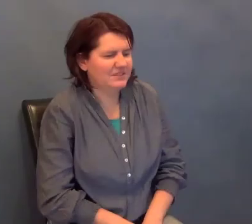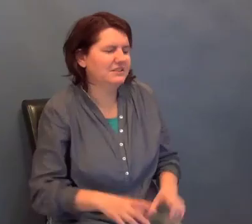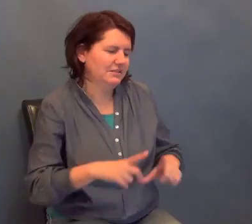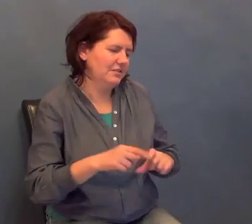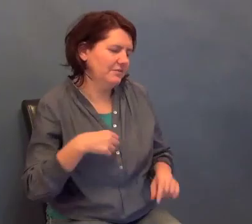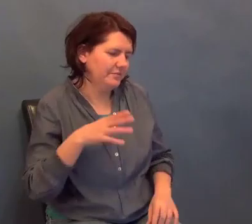Trójkątny znak, okej.